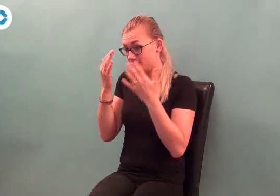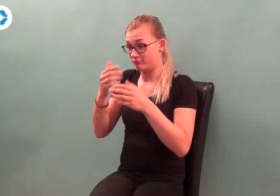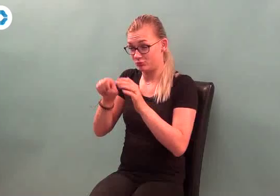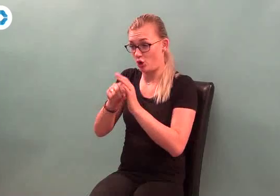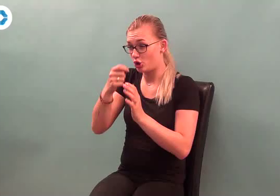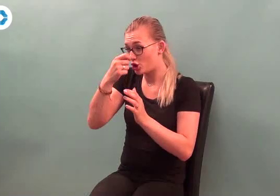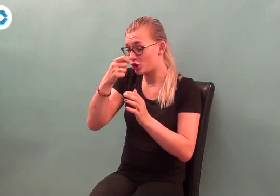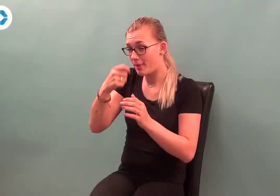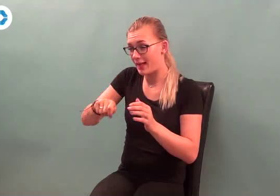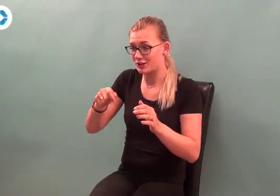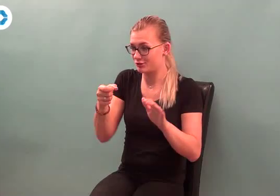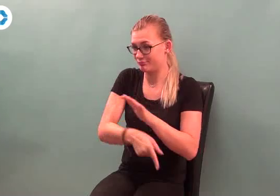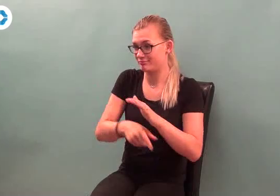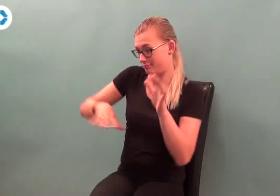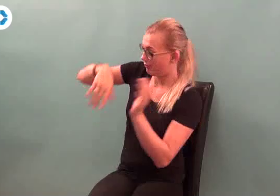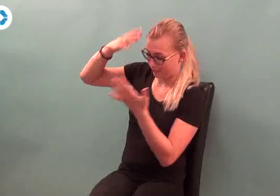Wpadł do śmietnika.